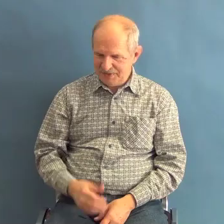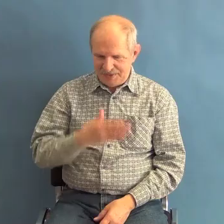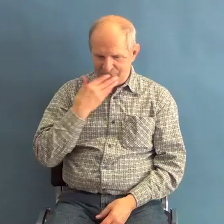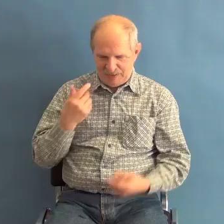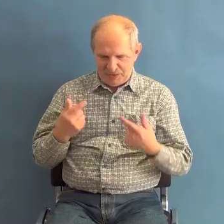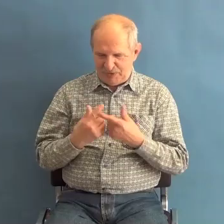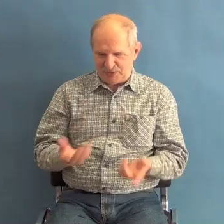Nie pasuje.